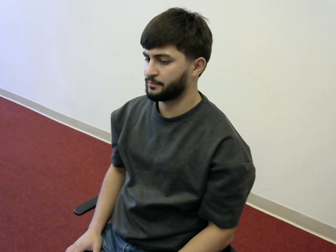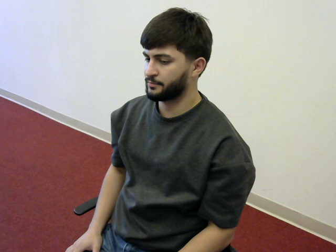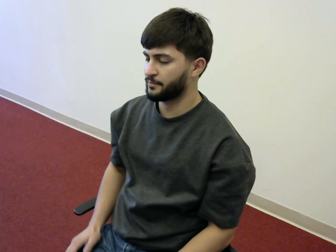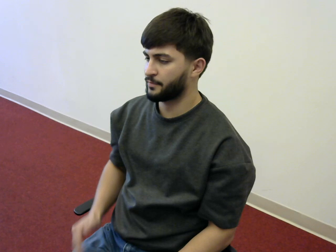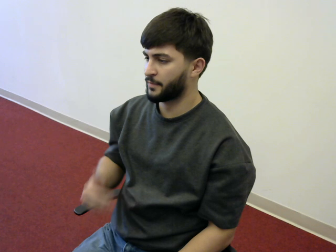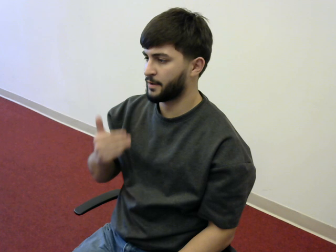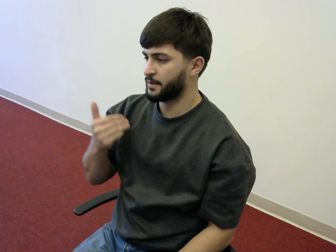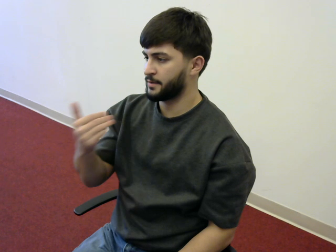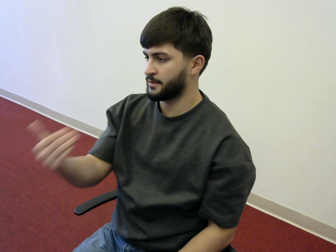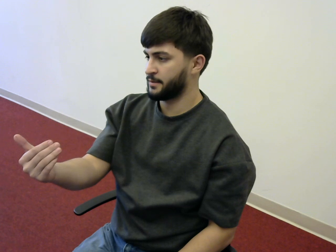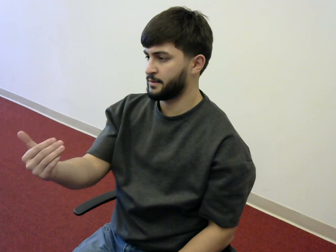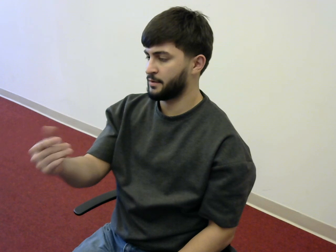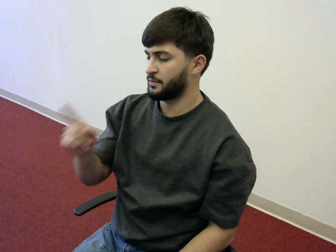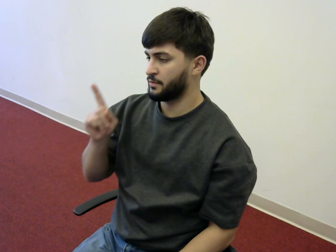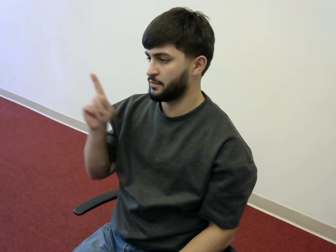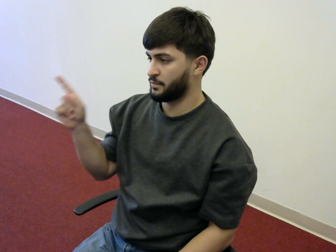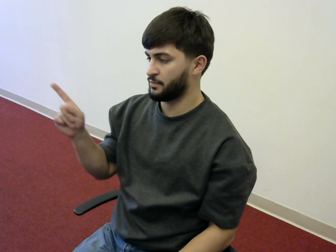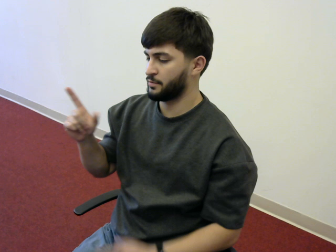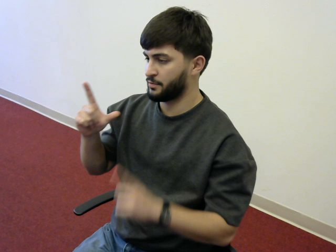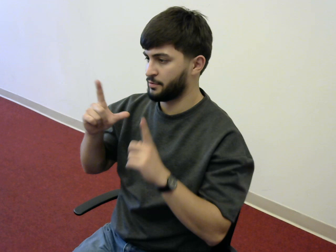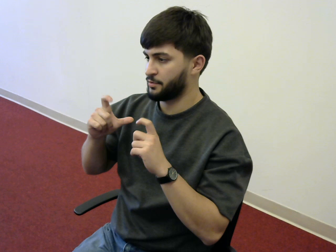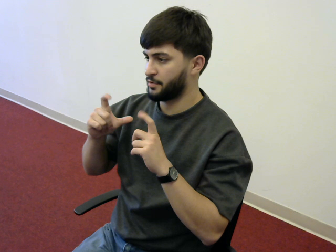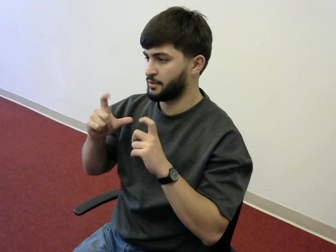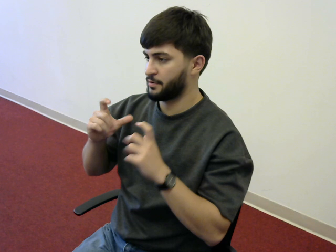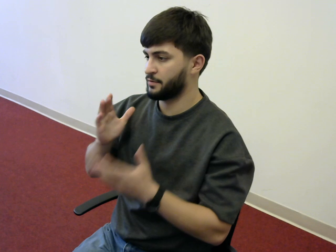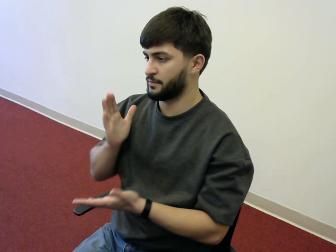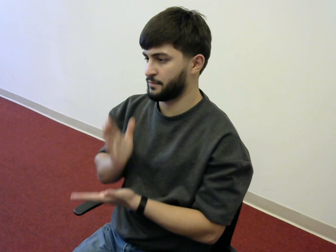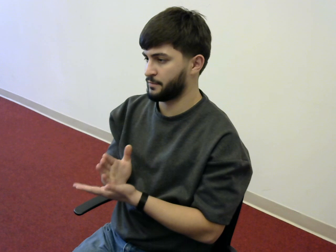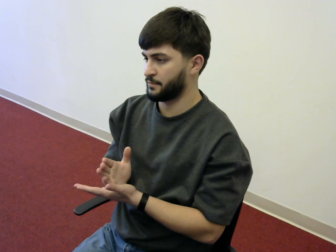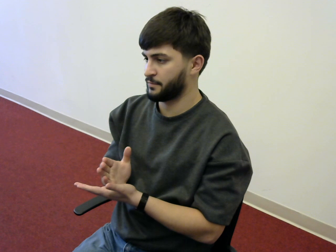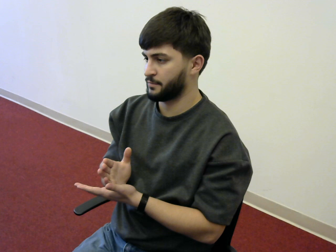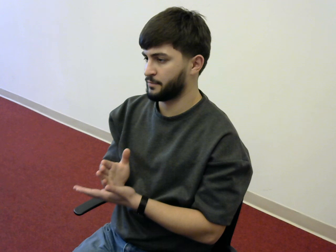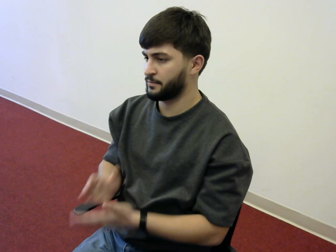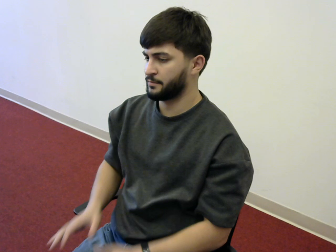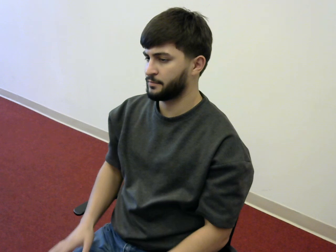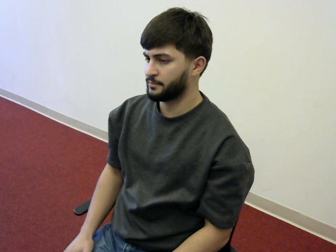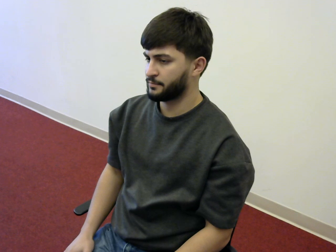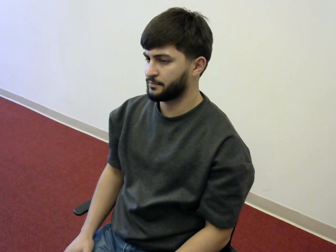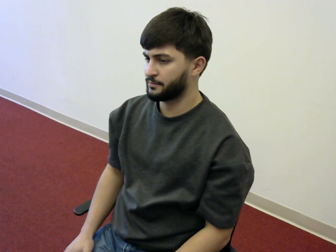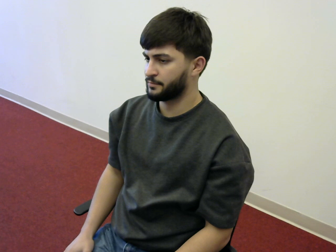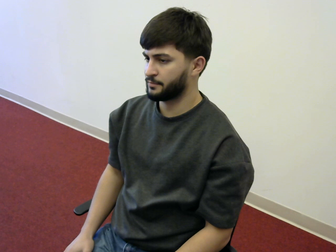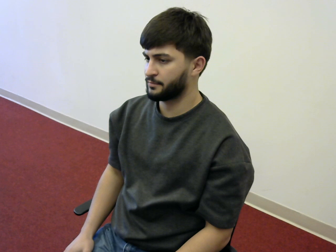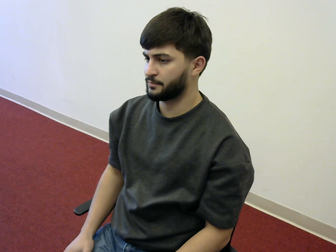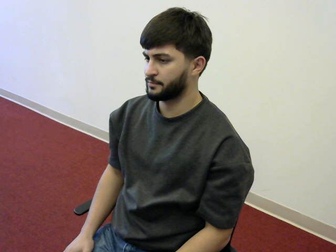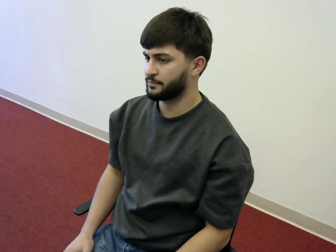Sizdə onun şəkli var?